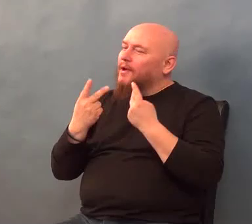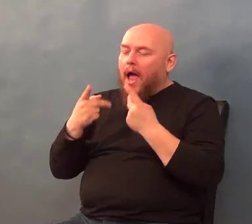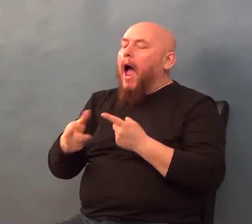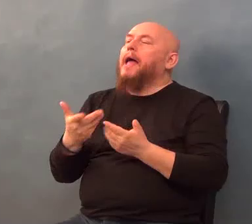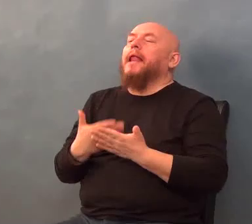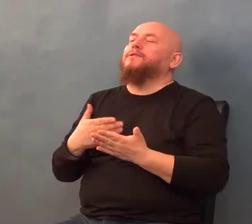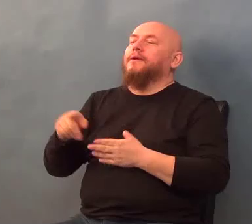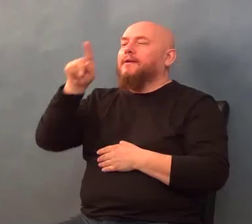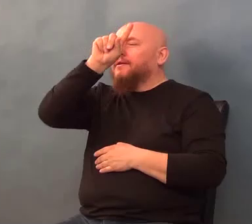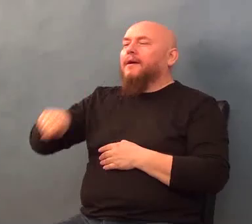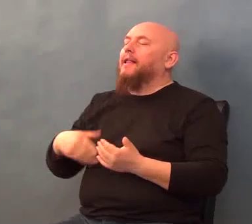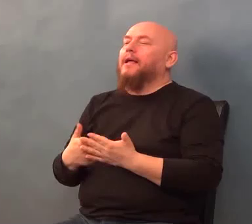Dlaczego jest skreślone?